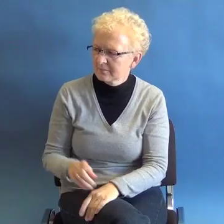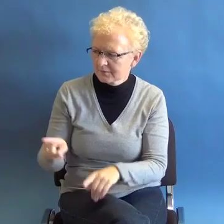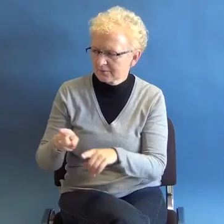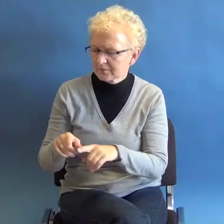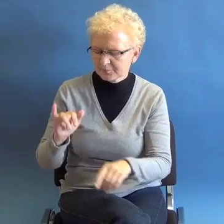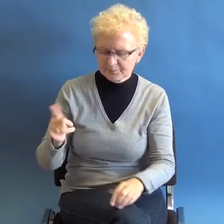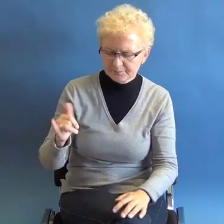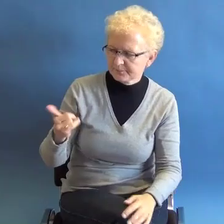Tak.